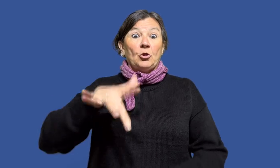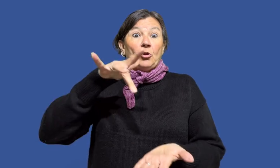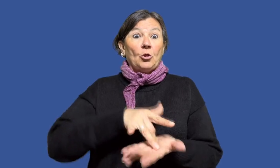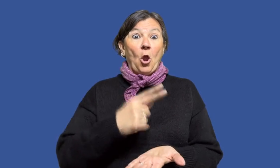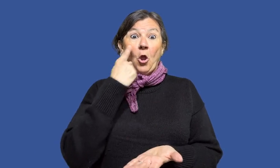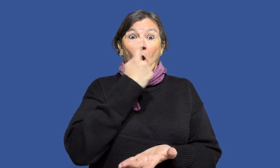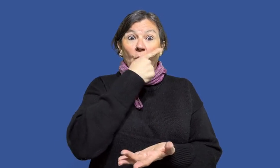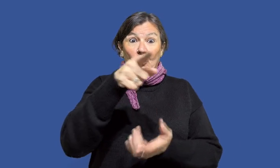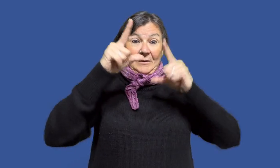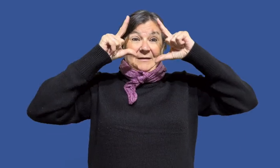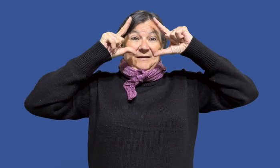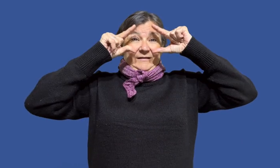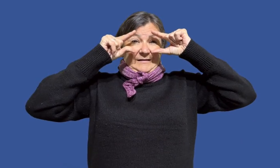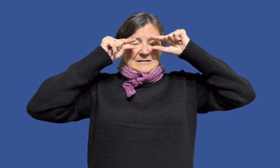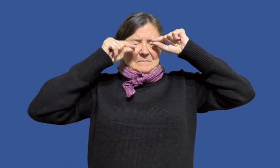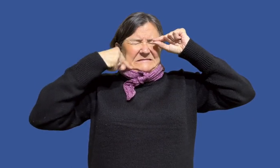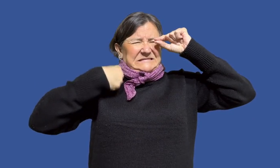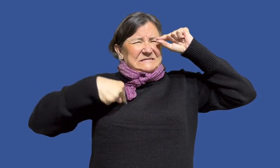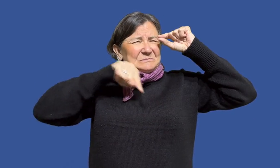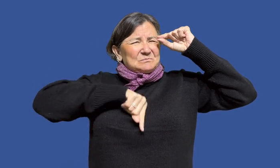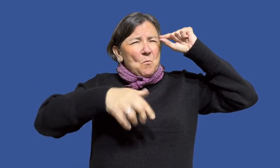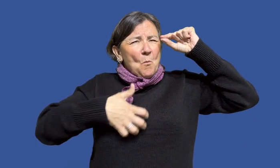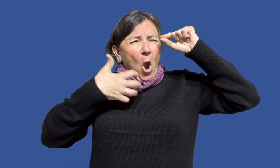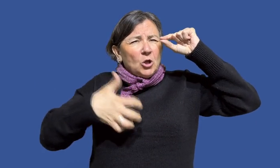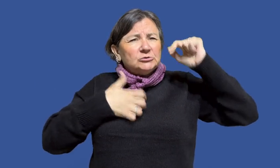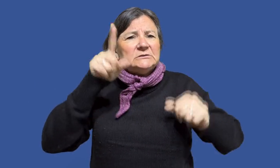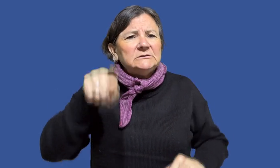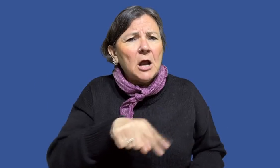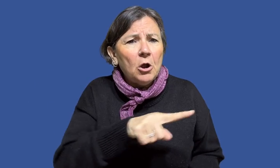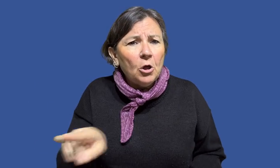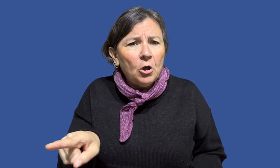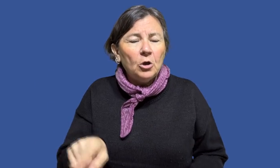Sents molèsties quan tanques els ulls?